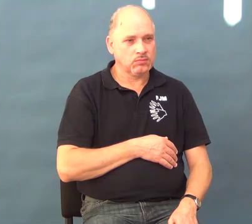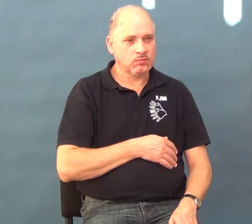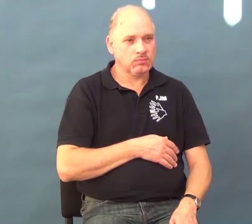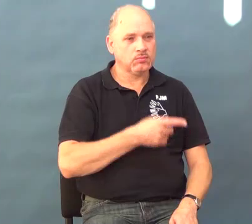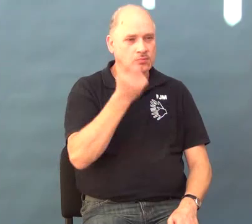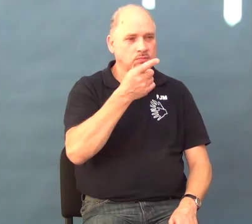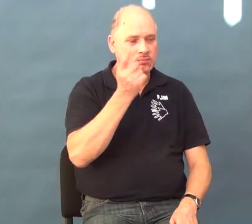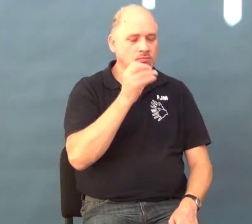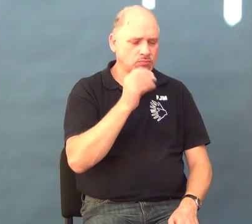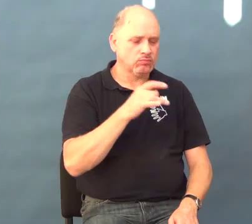Zakaz, może i tak.